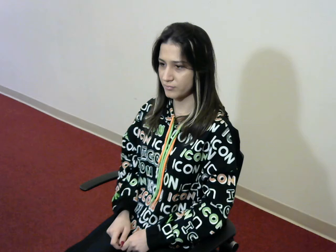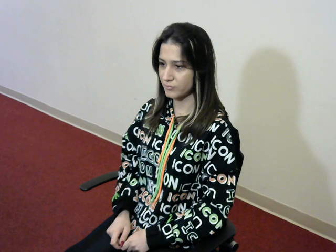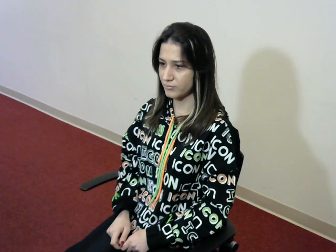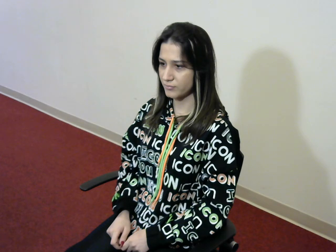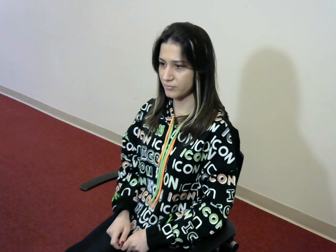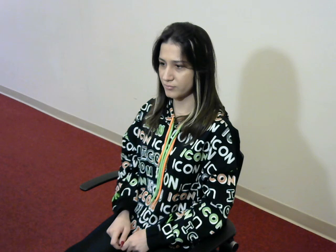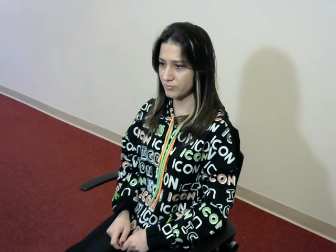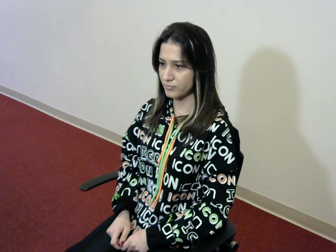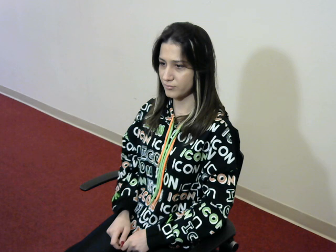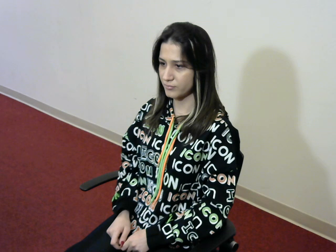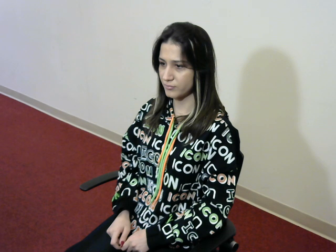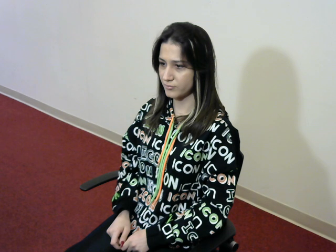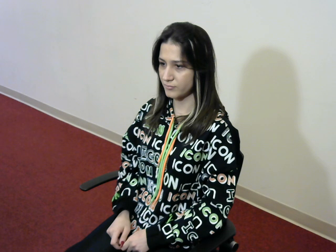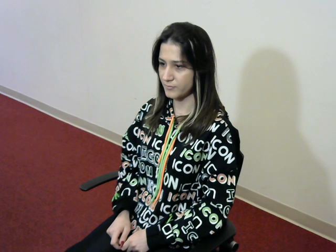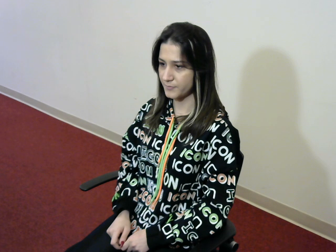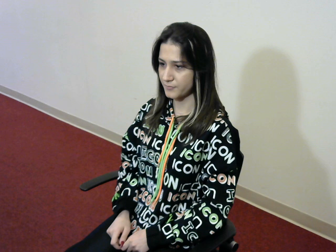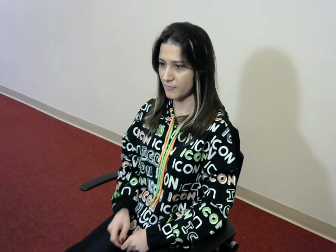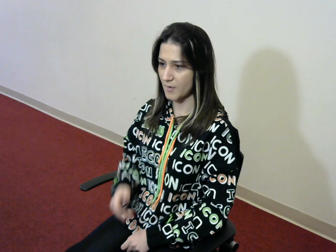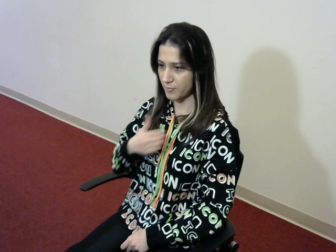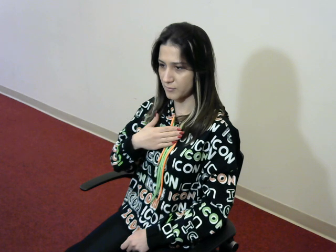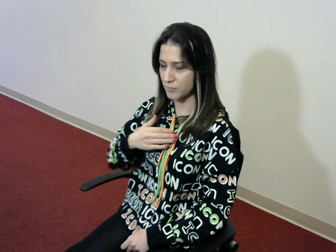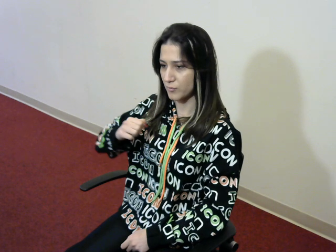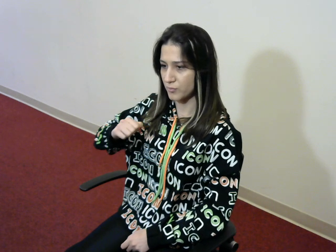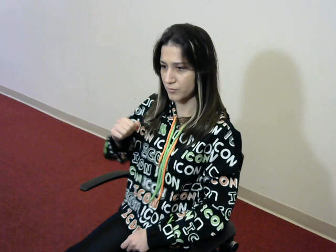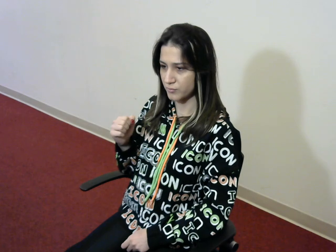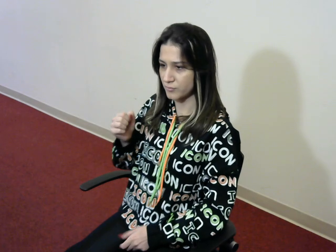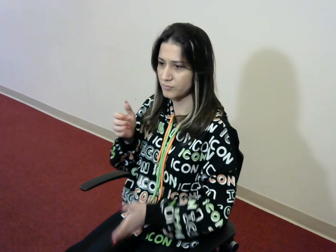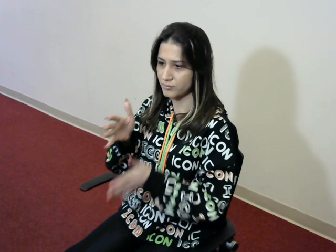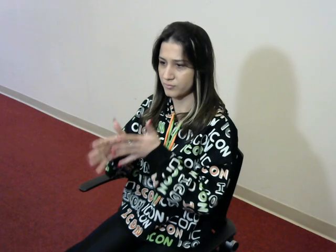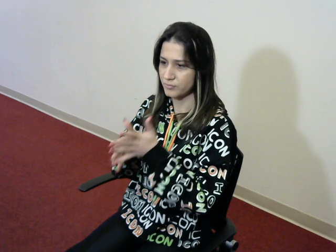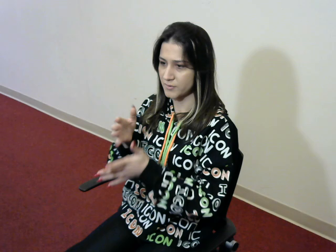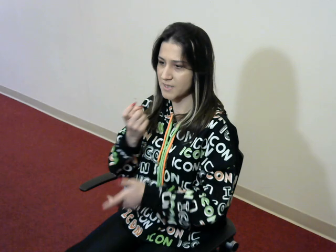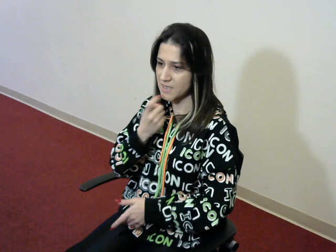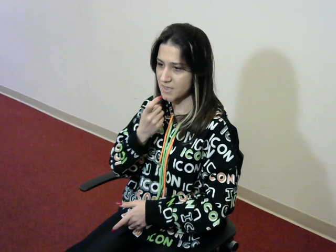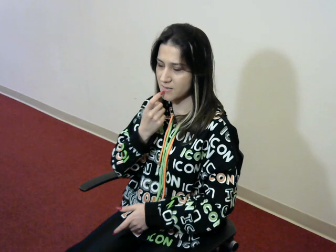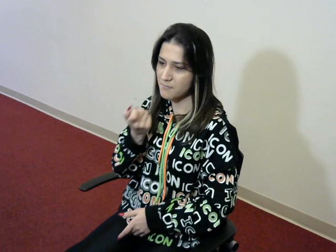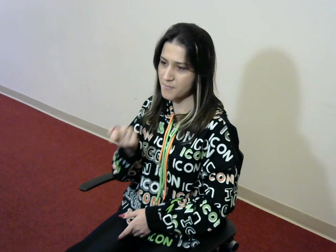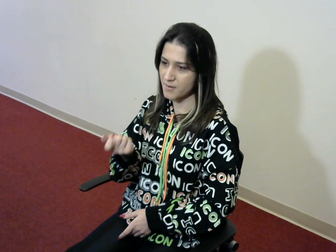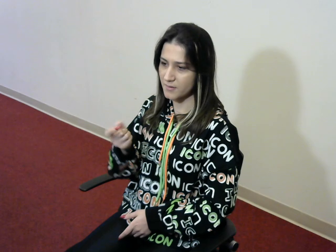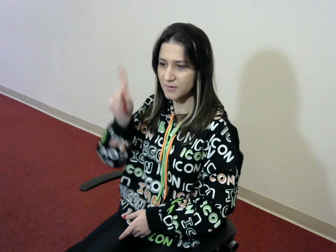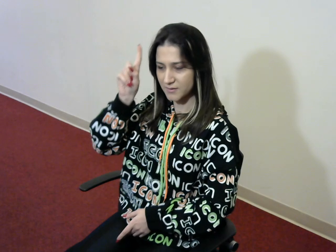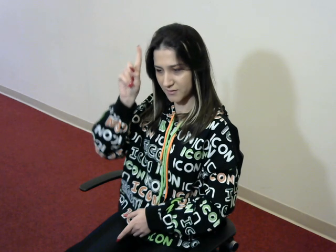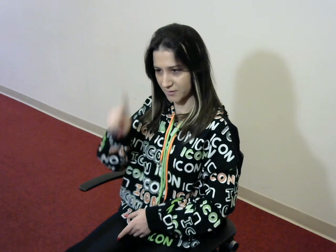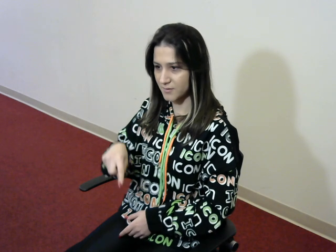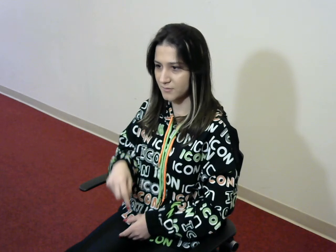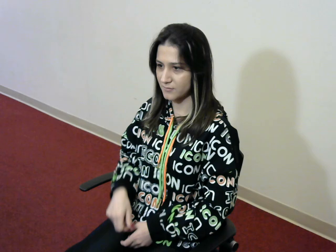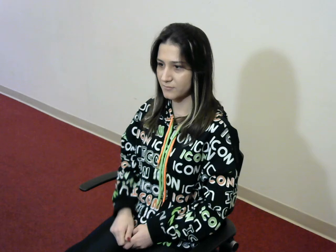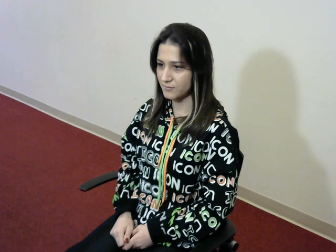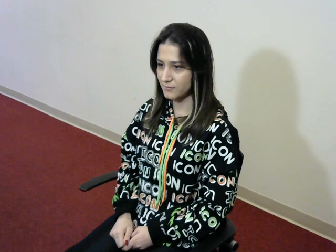Mənim dostum jest dilini azca bilir